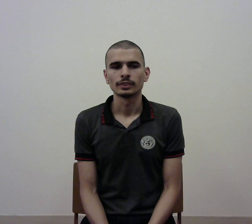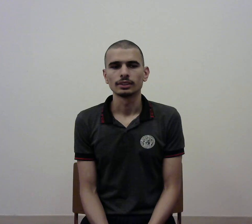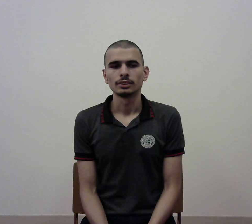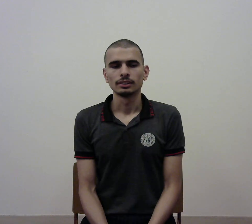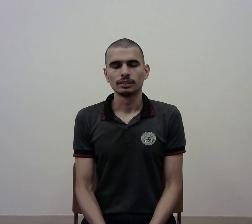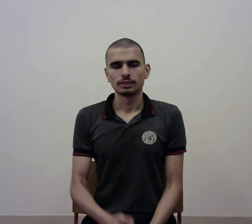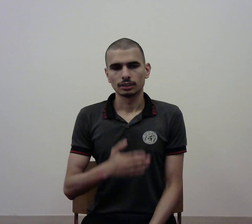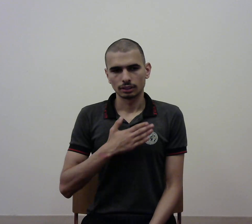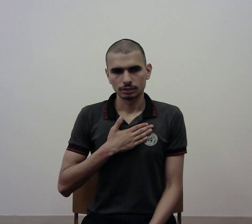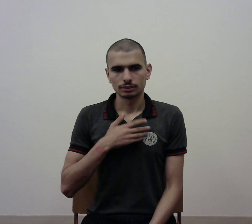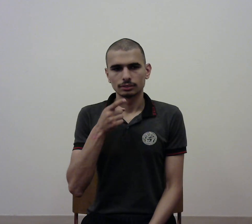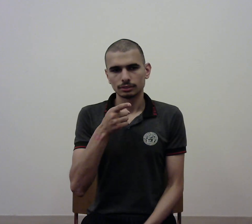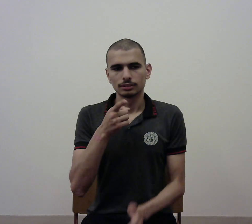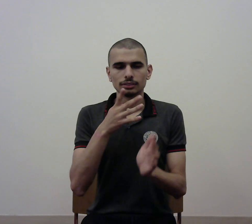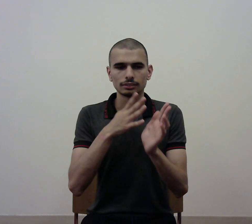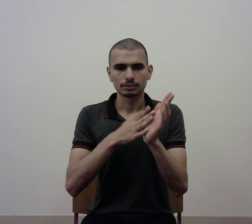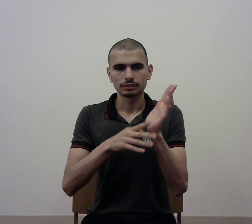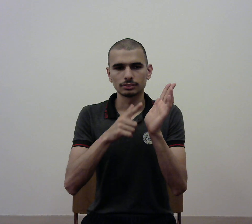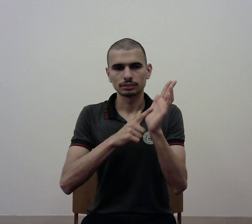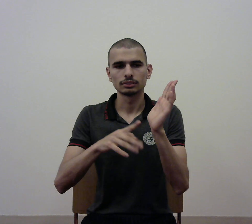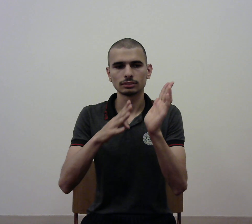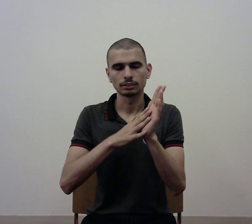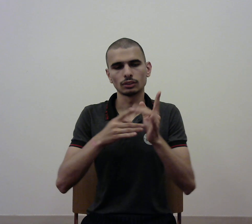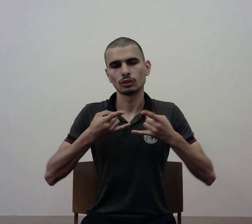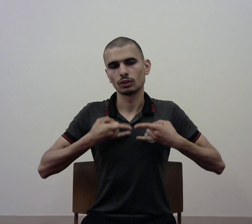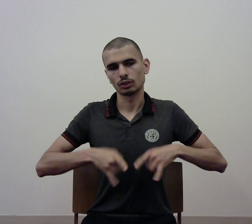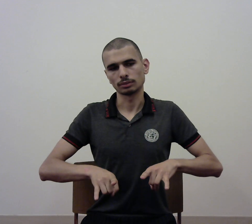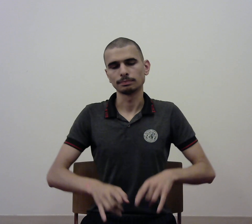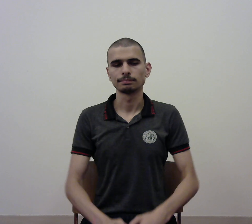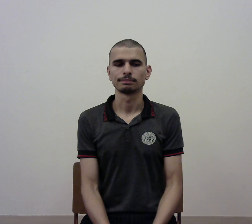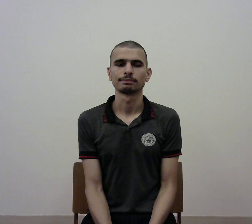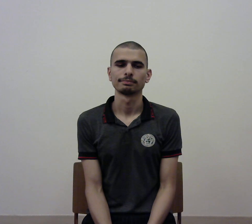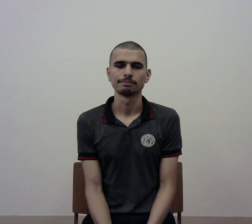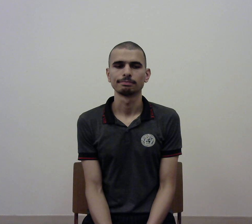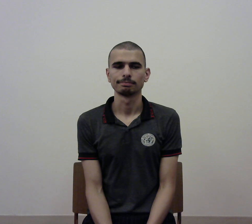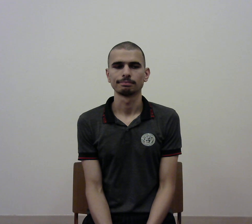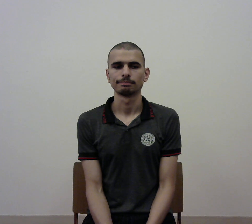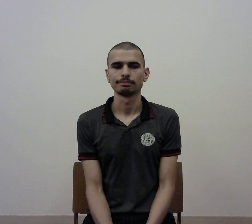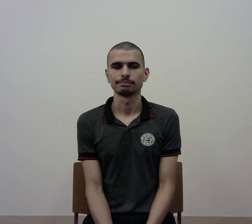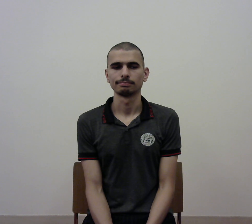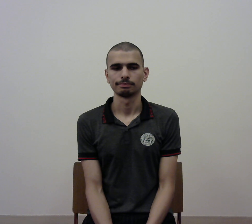Mən 1979-cu ildə anadan olmuşam